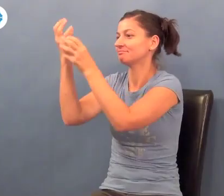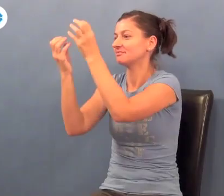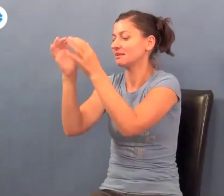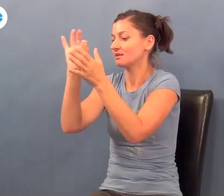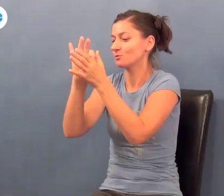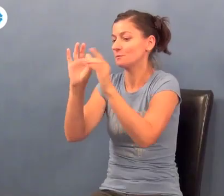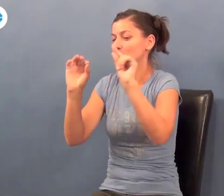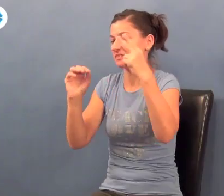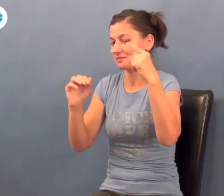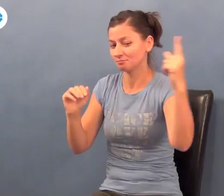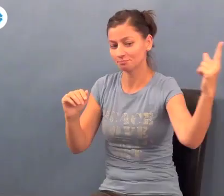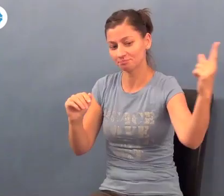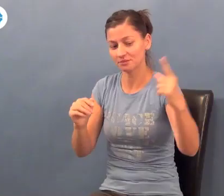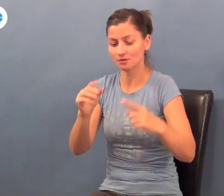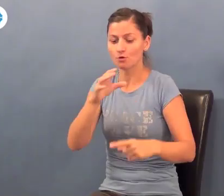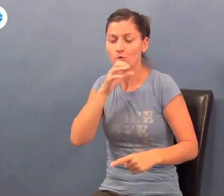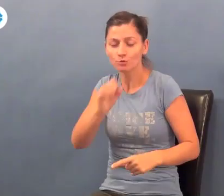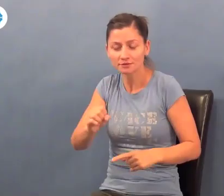Akurat mężczyzna zauważył, że podszedł pan z kozą na sznurku.